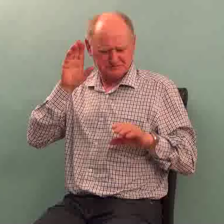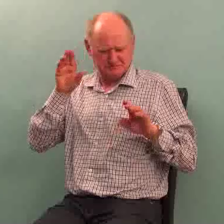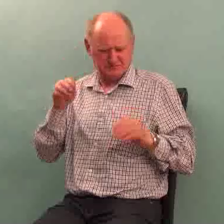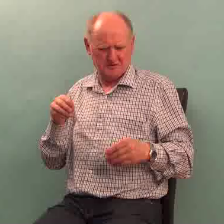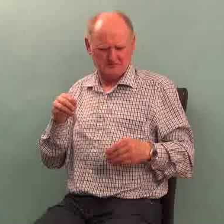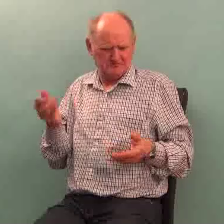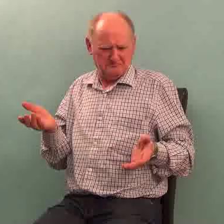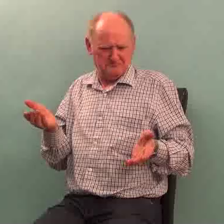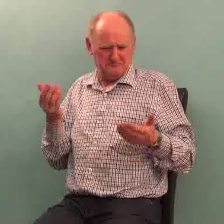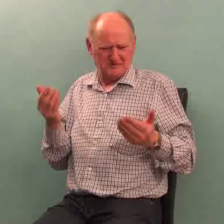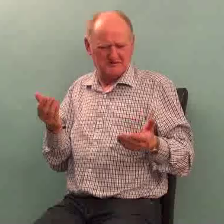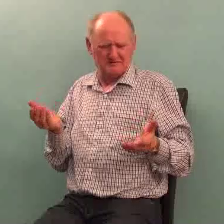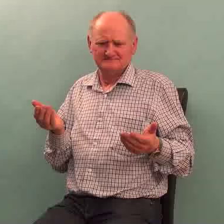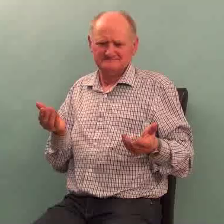Nie słyszałem dźwięków.